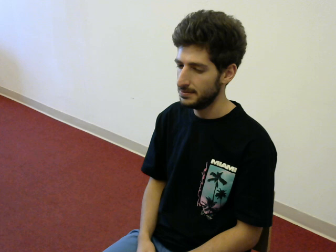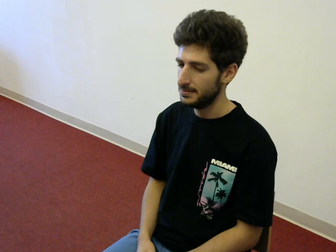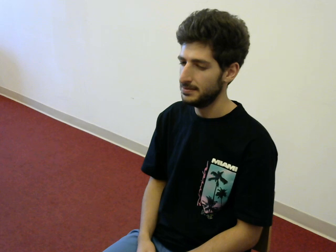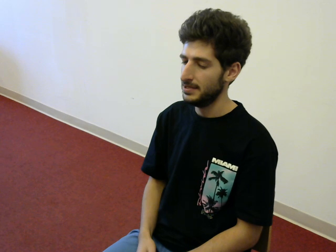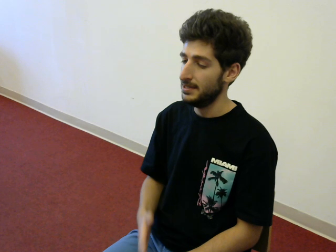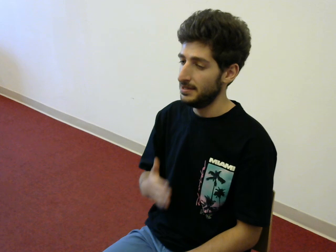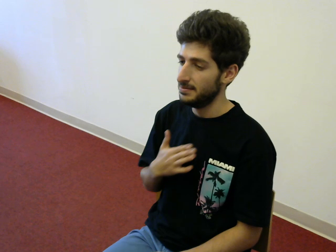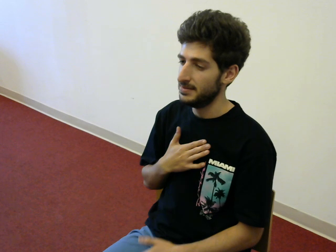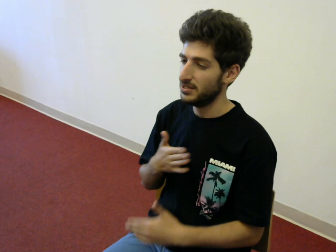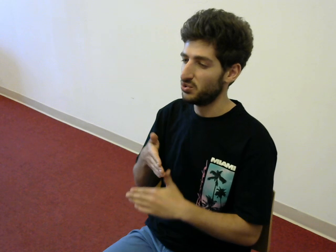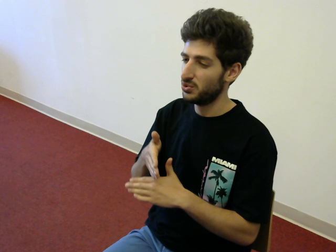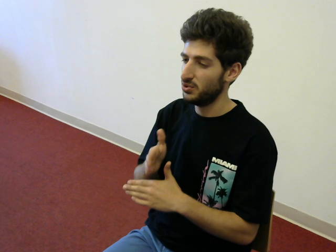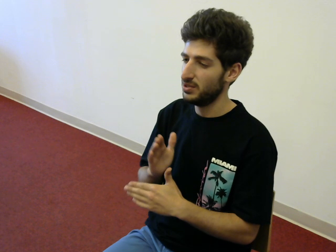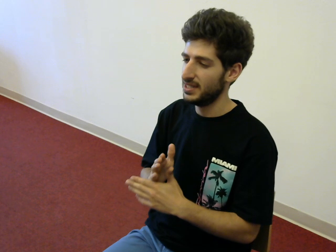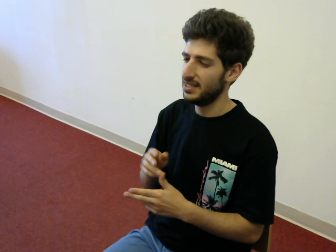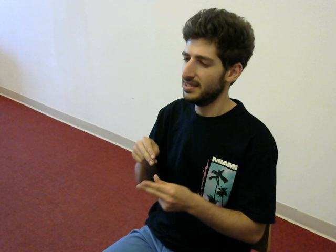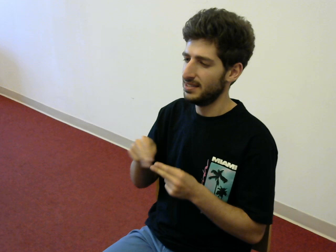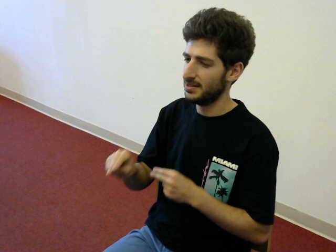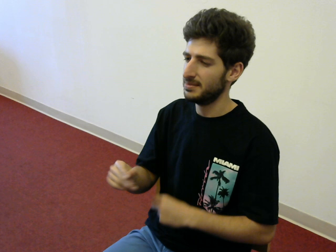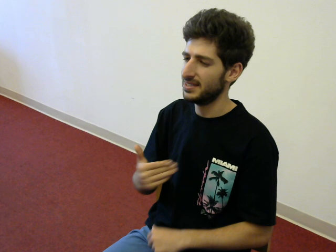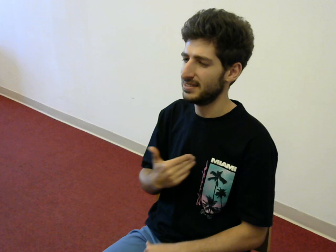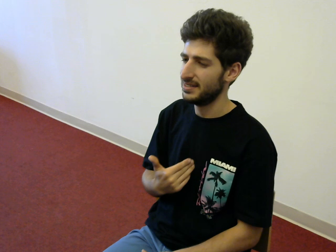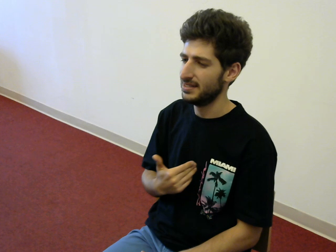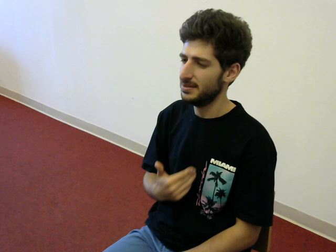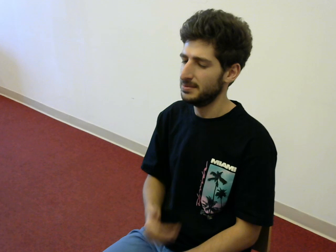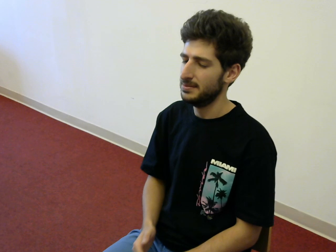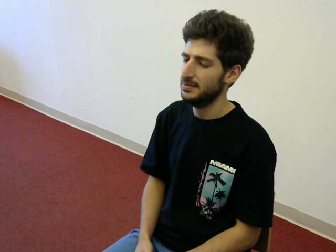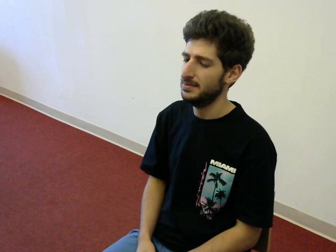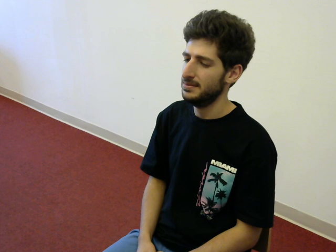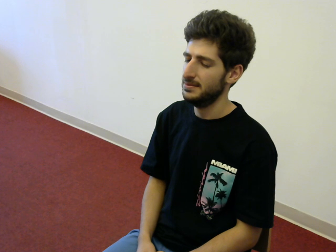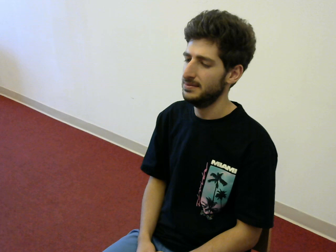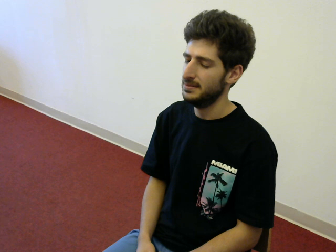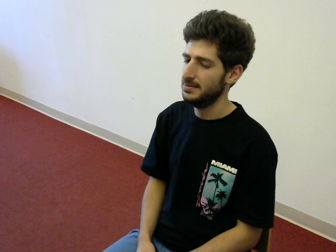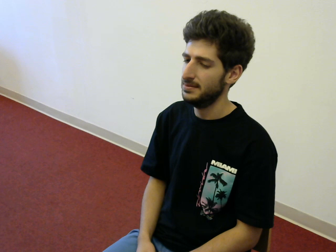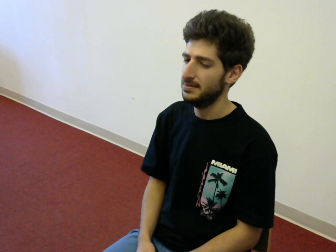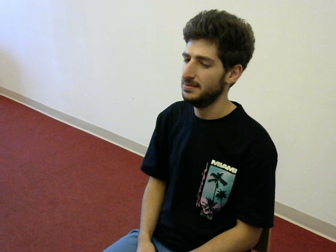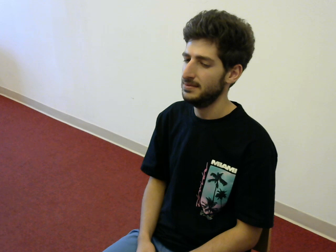Mən çörək almaq istəyirəm